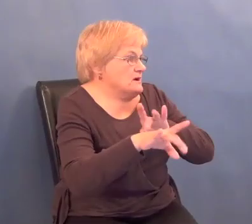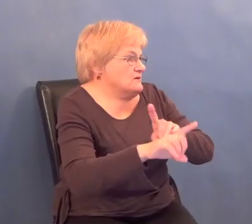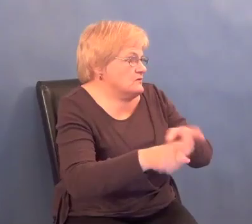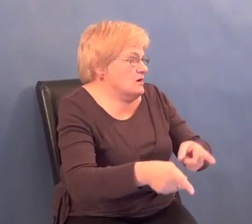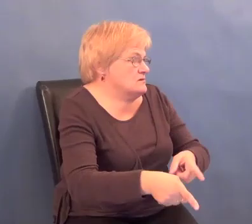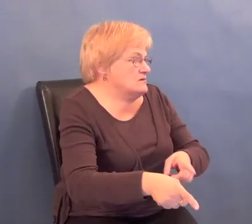Nie wolno biegać.